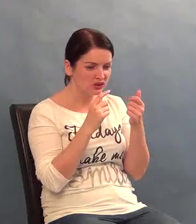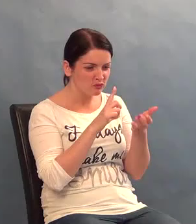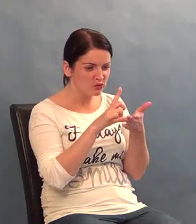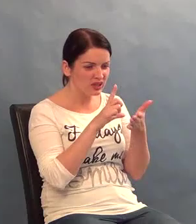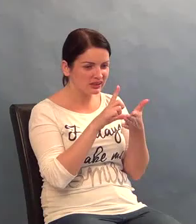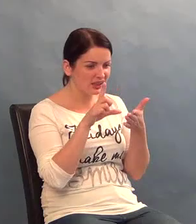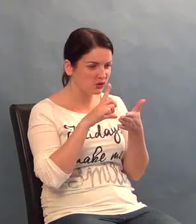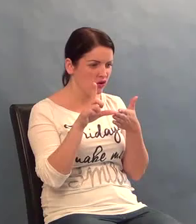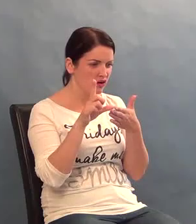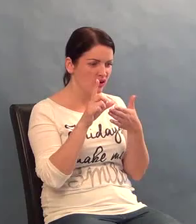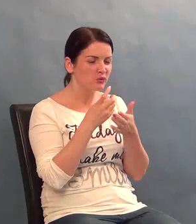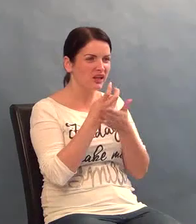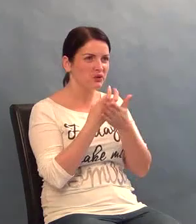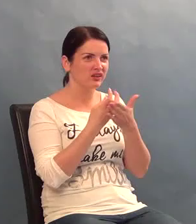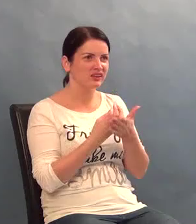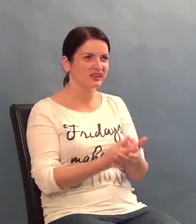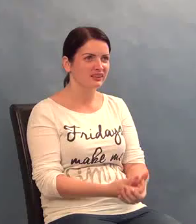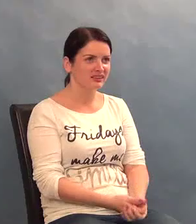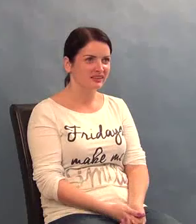Piątego lutego.